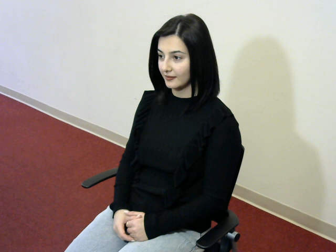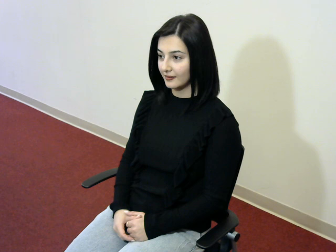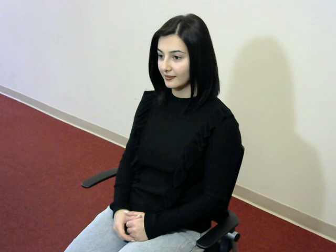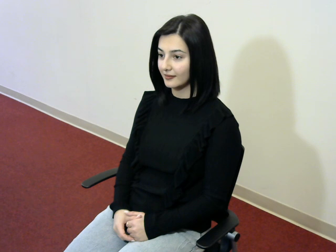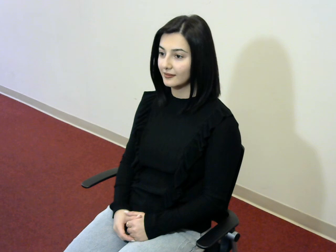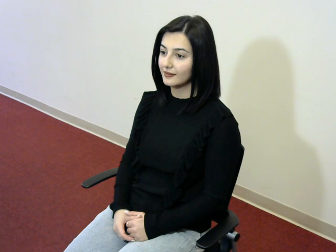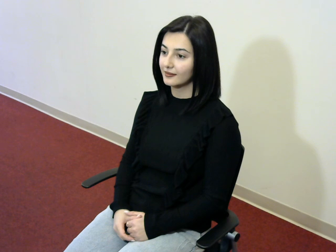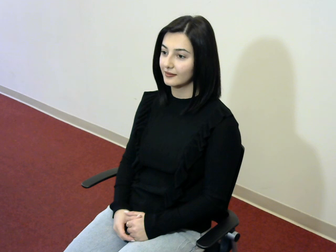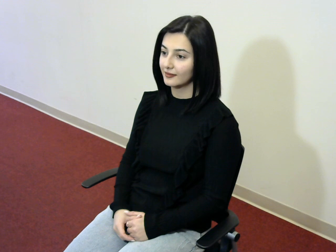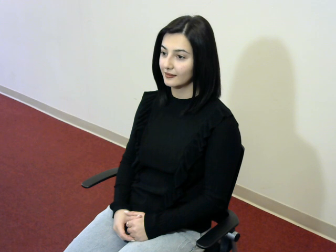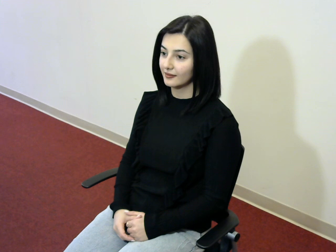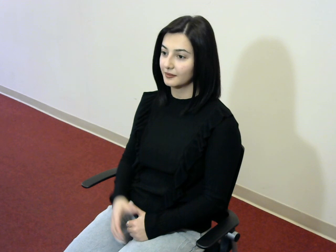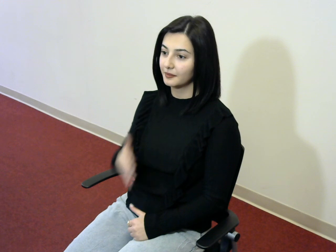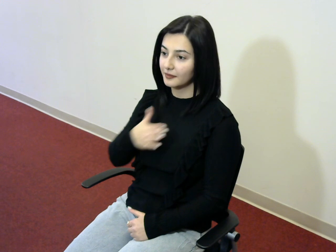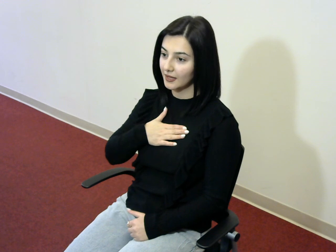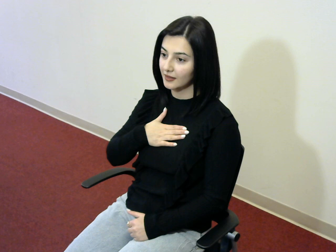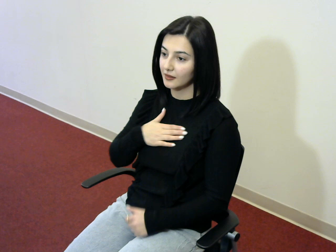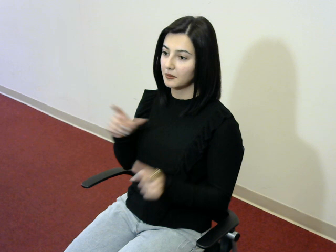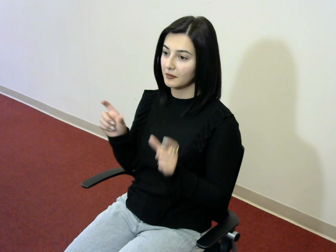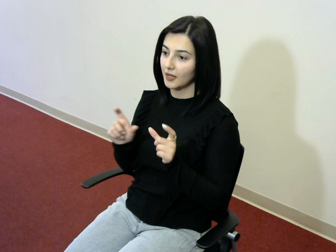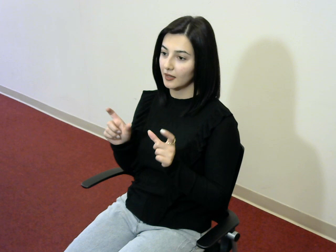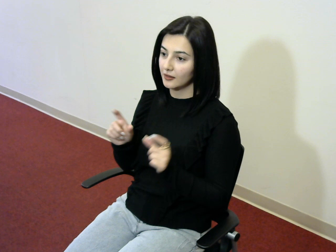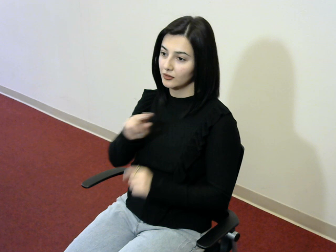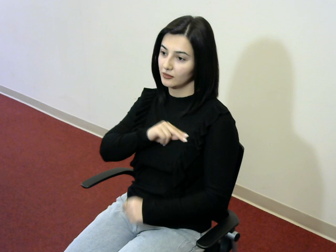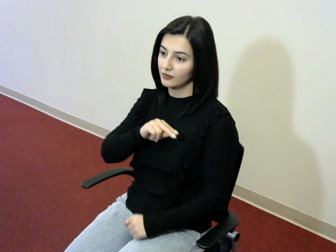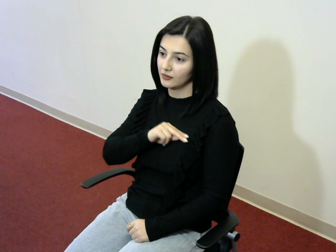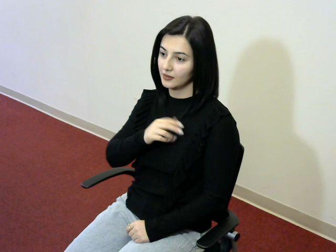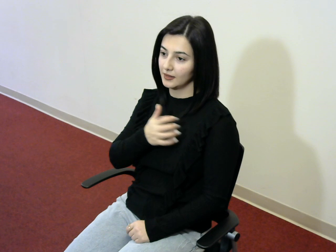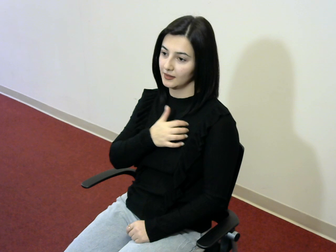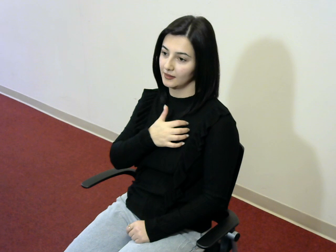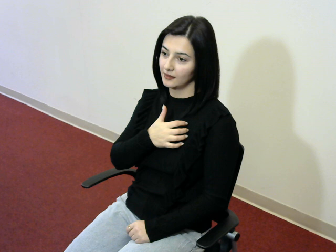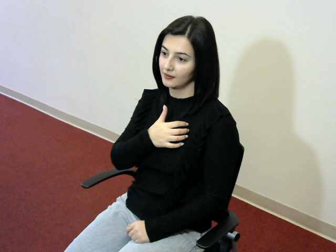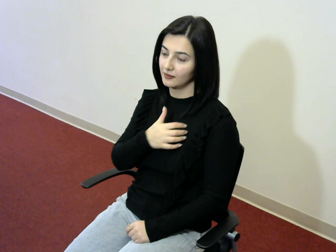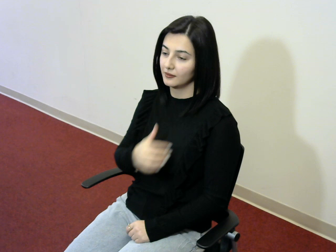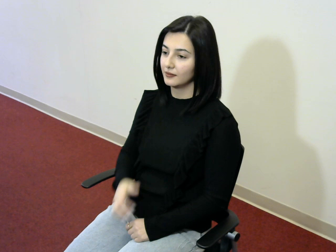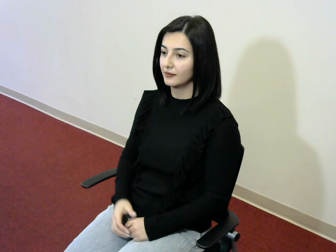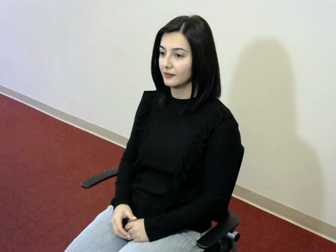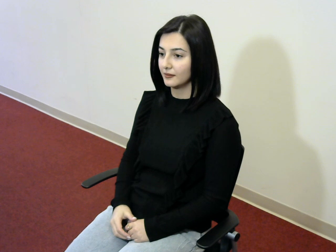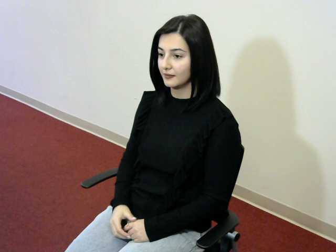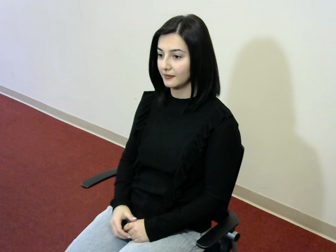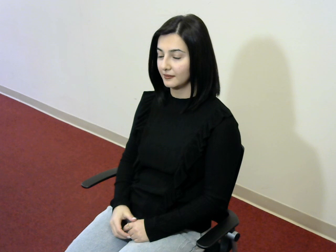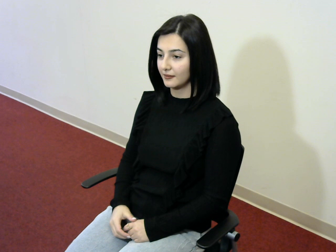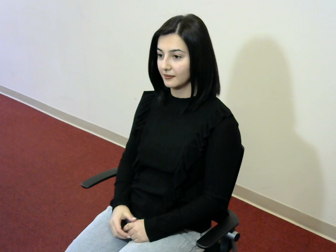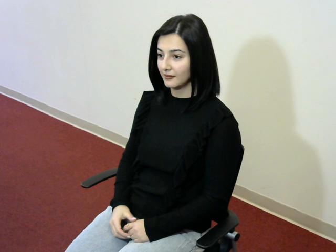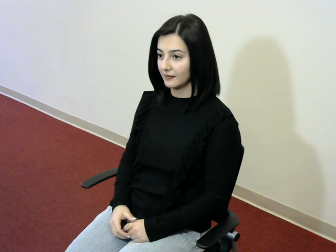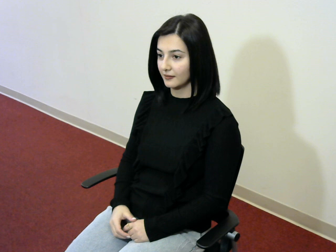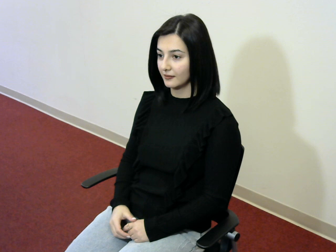Mən marketdə işləmək istəyirəm